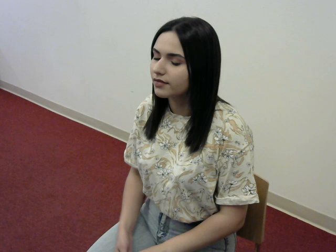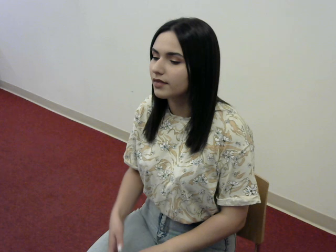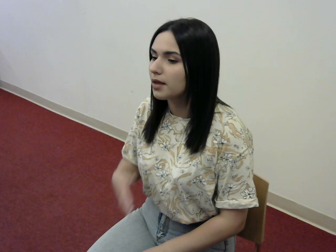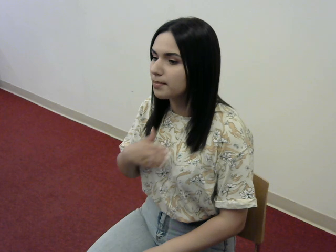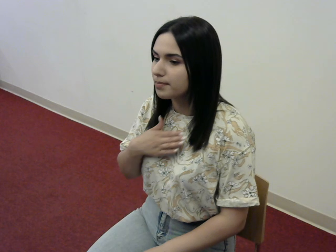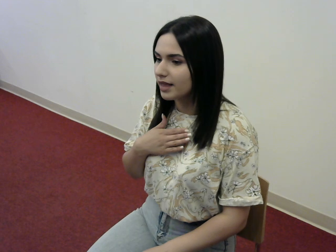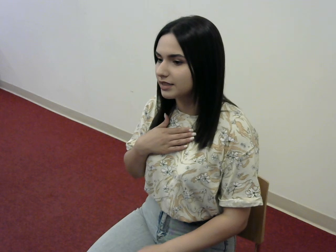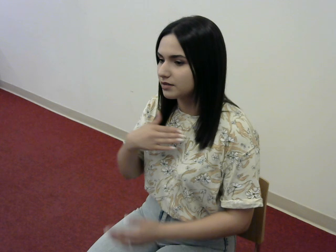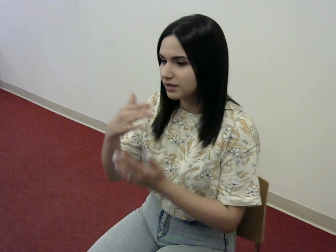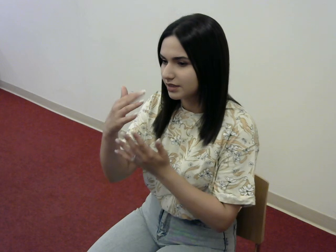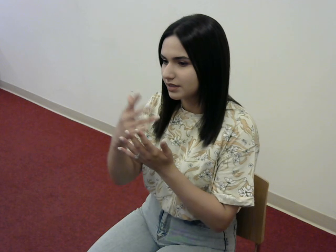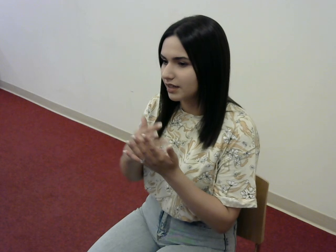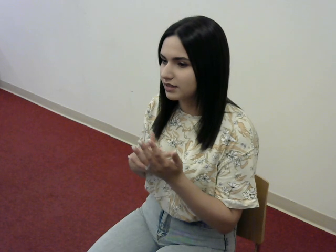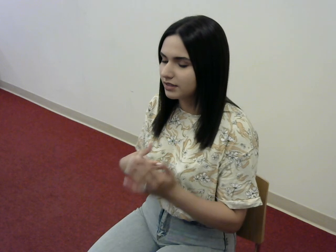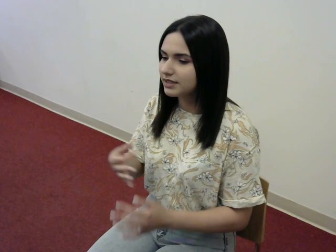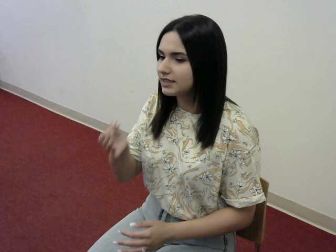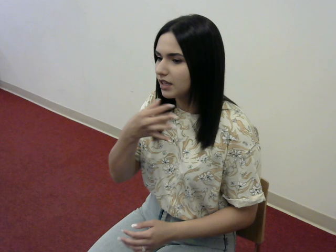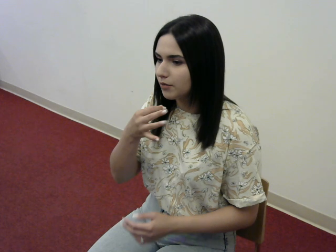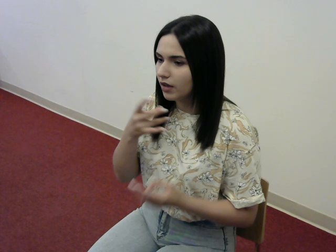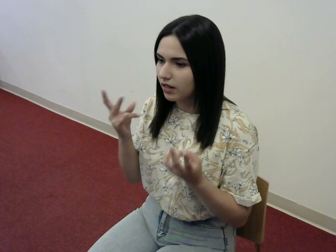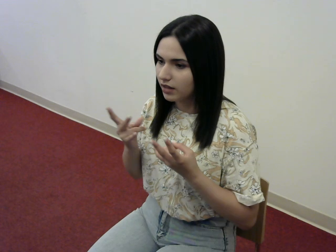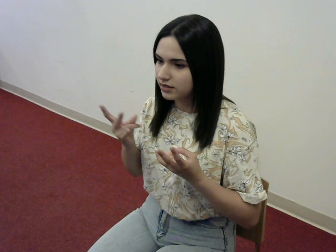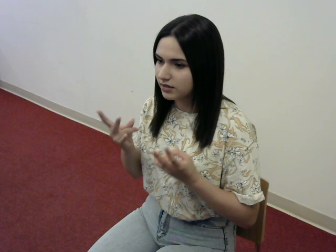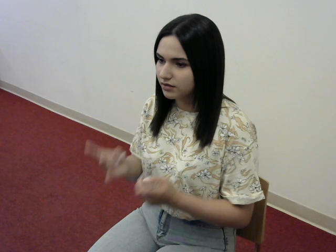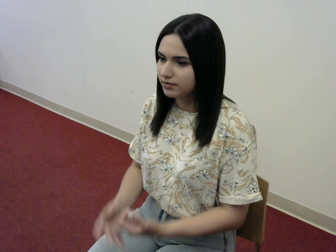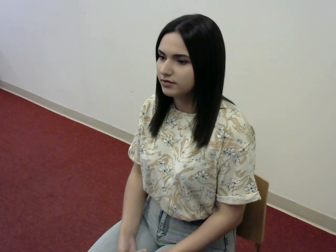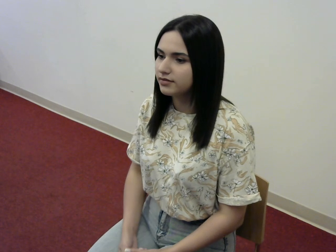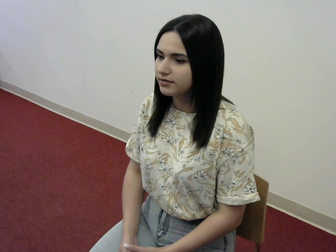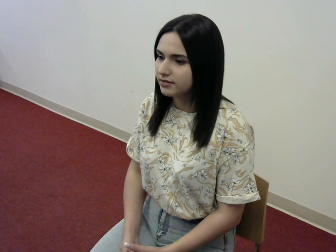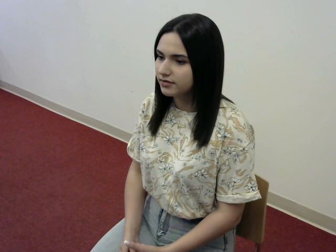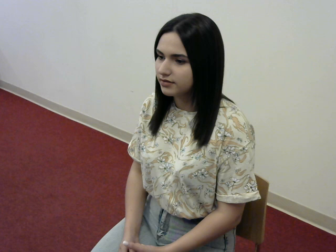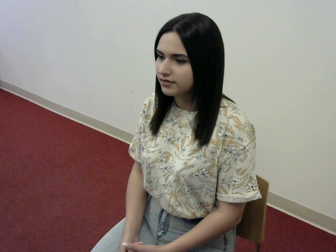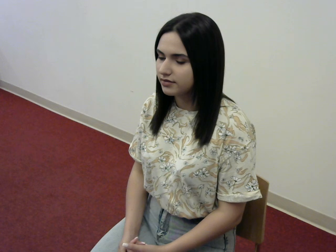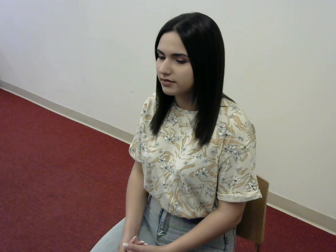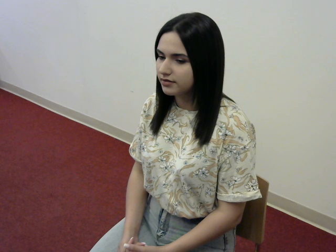Mənə siyahıdakı dərmanlar lazımdır